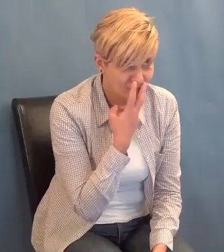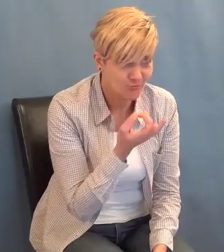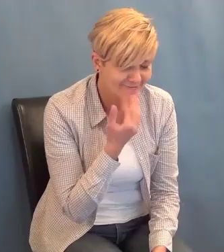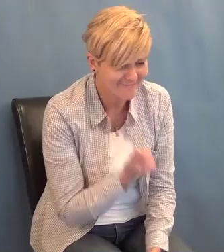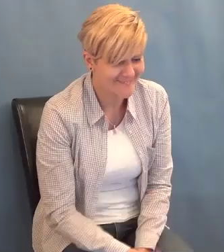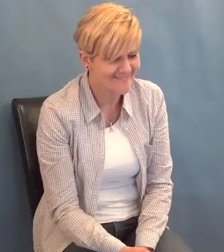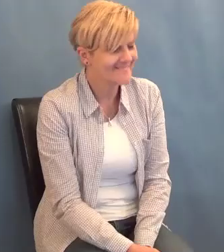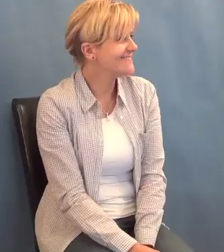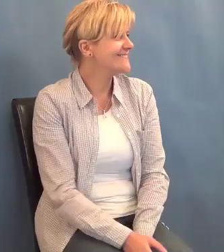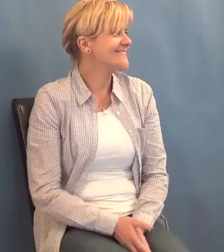Nie ma, nie widziałam tego.